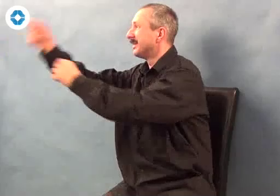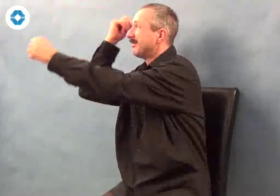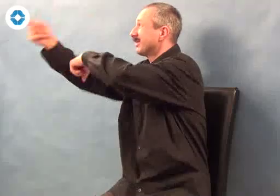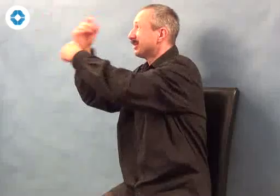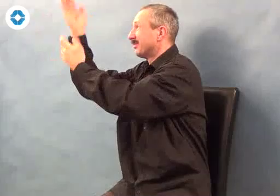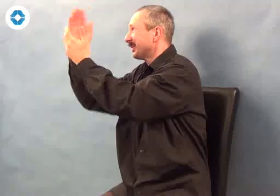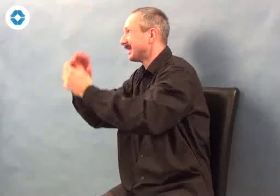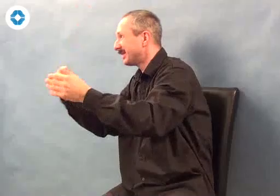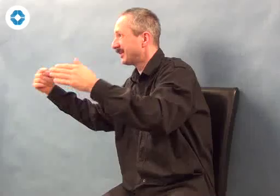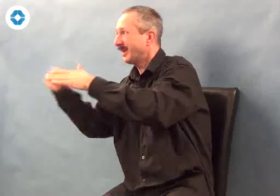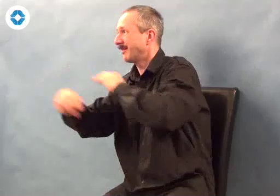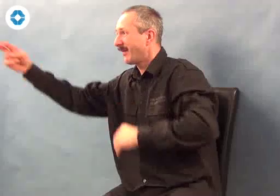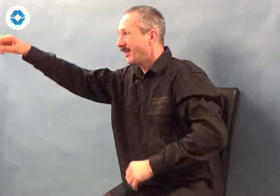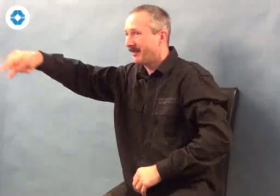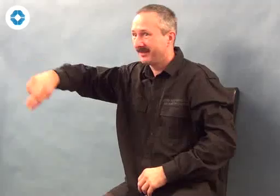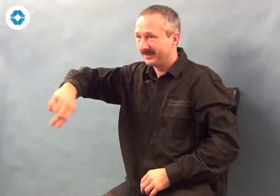Szyby pękają, chłopiec ucieka.